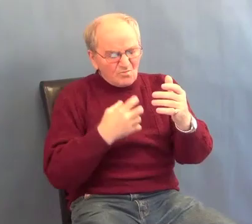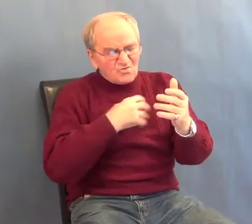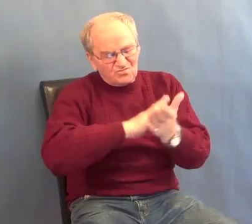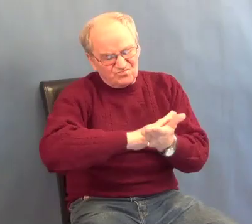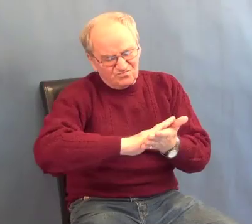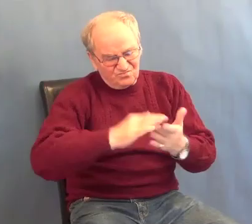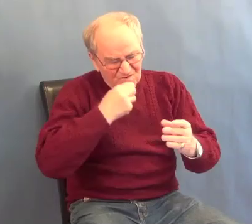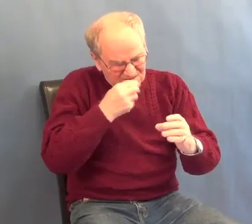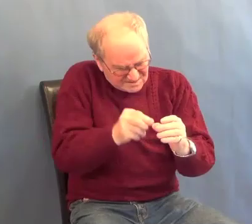"Boli cię, przepraszam."